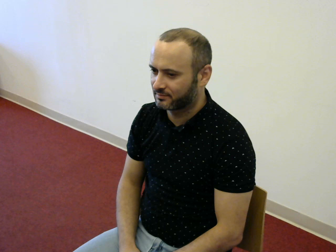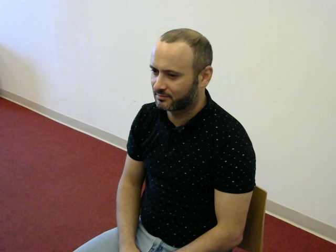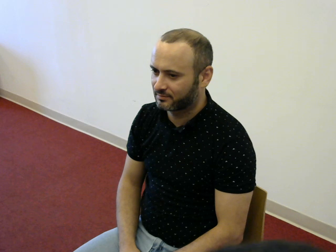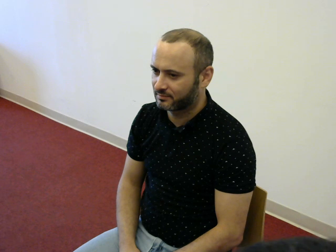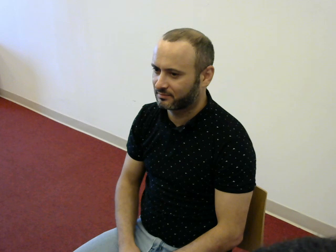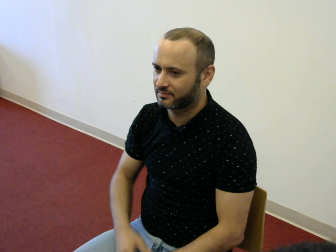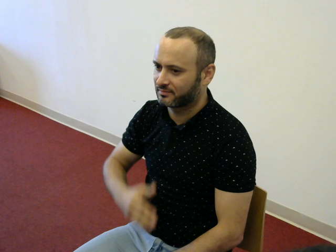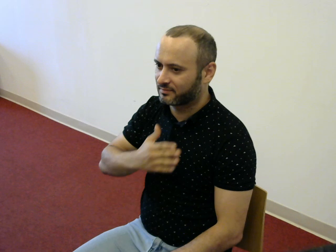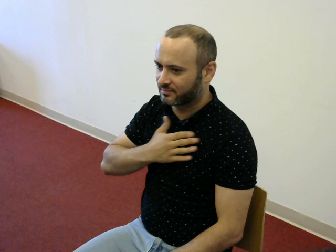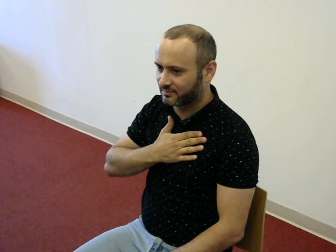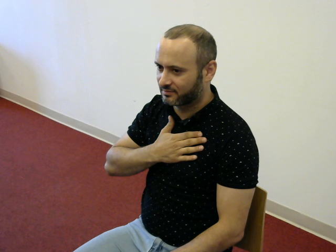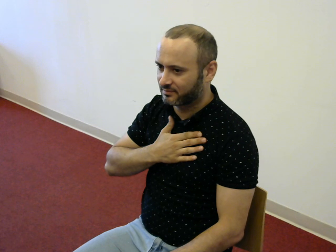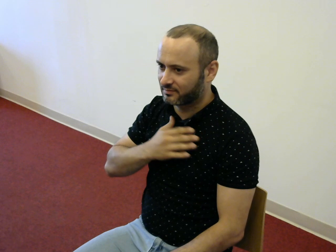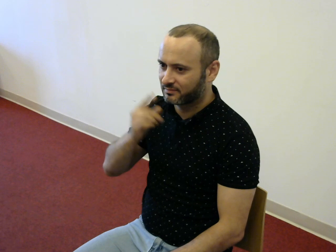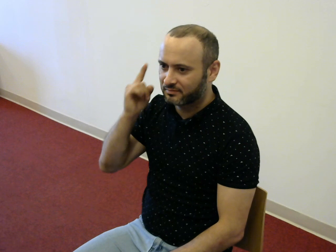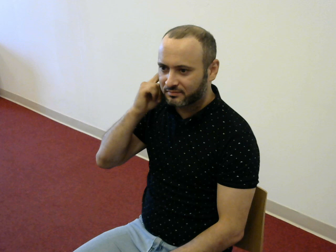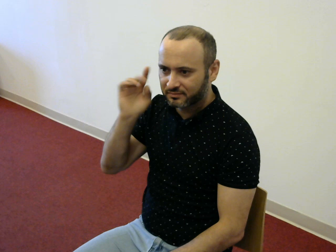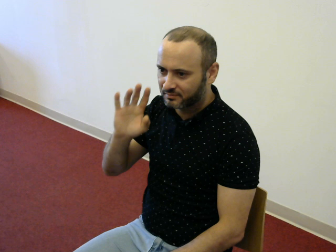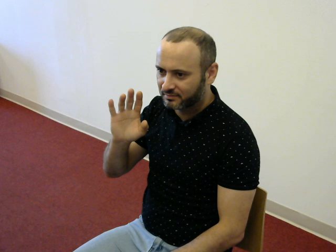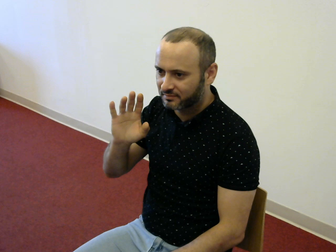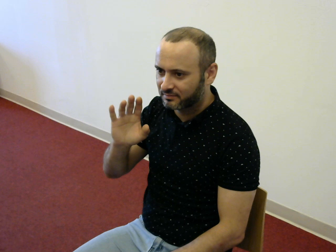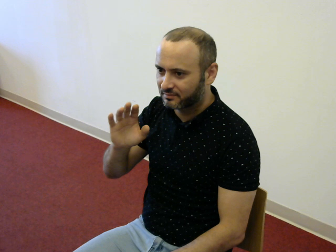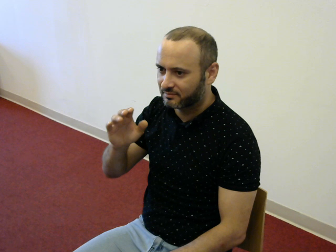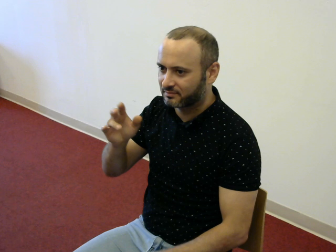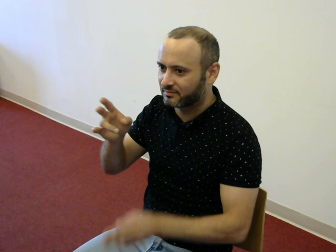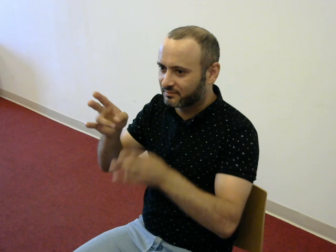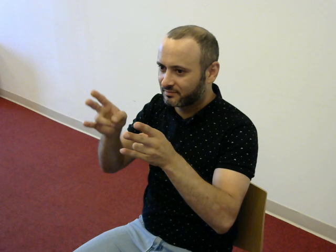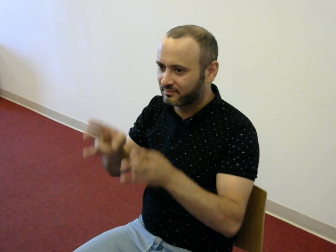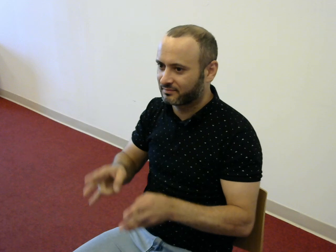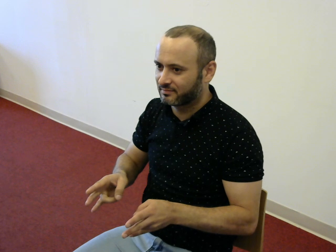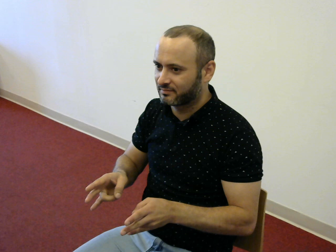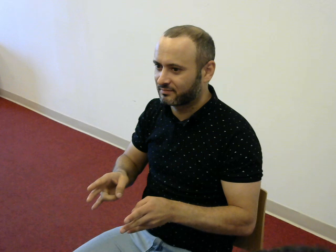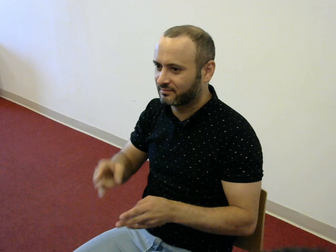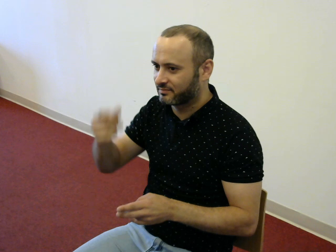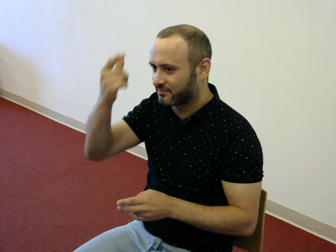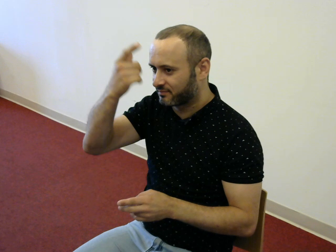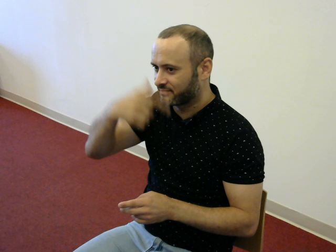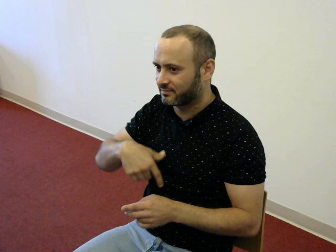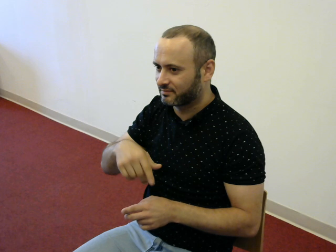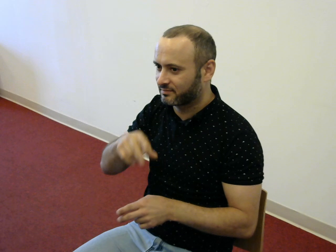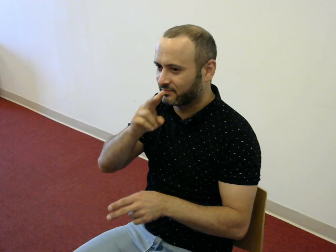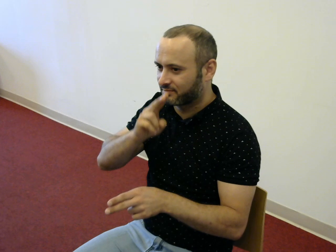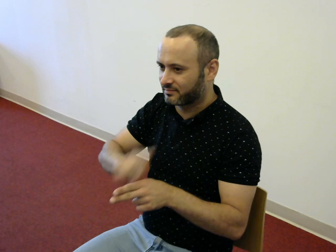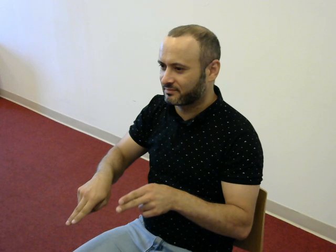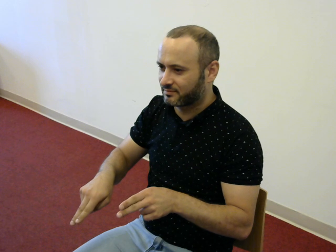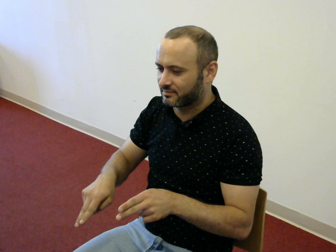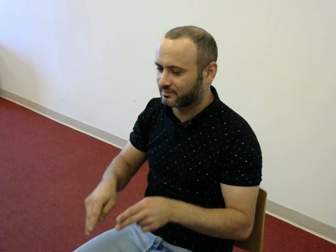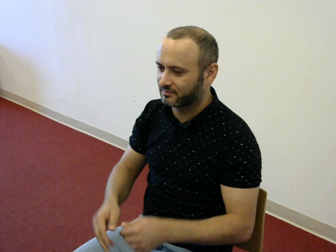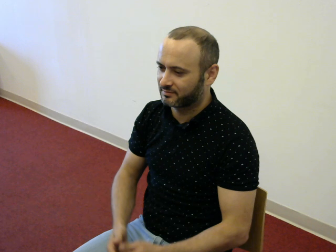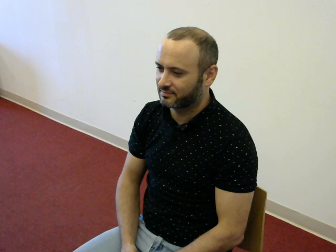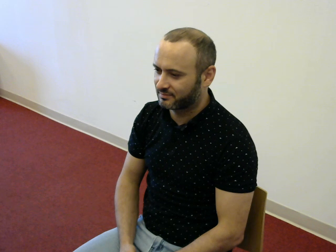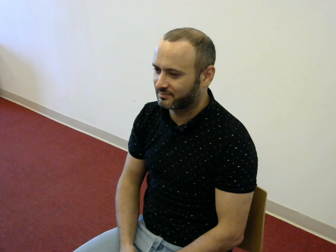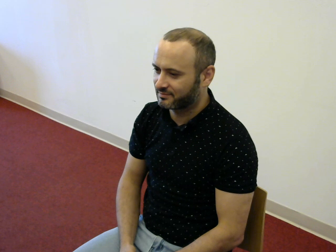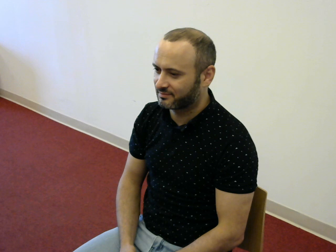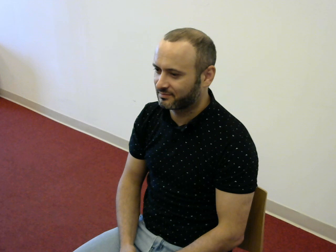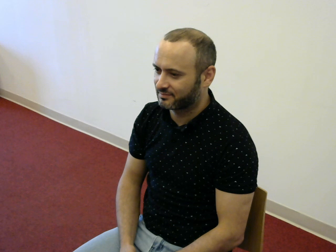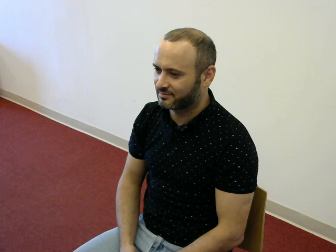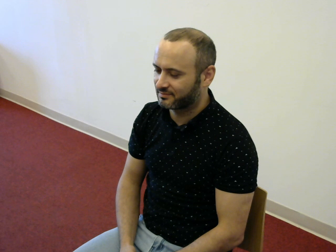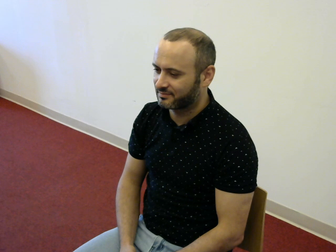Mən eşitməni qəza nəticəsində itirmişəm